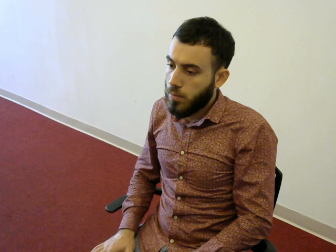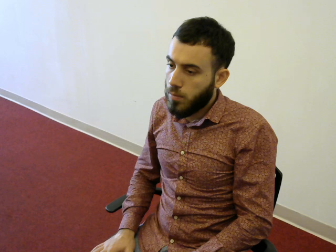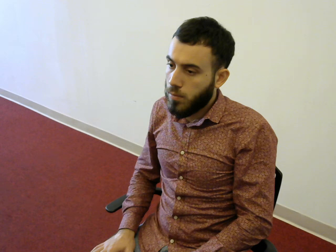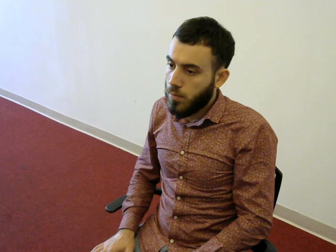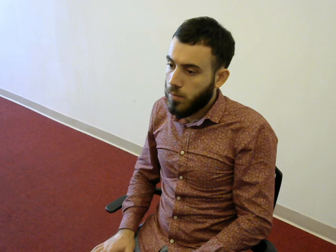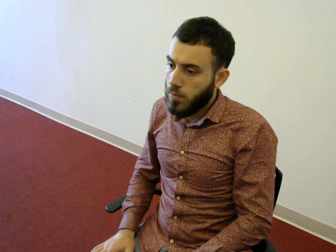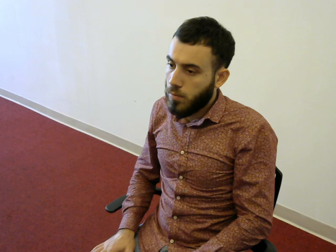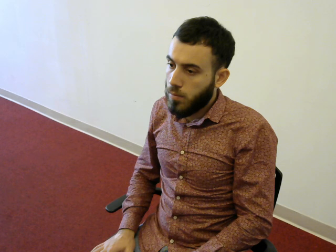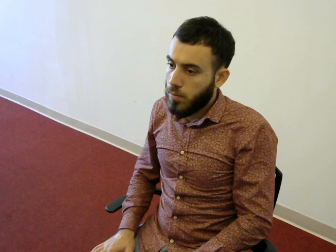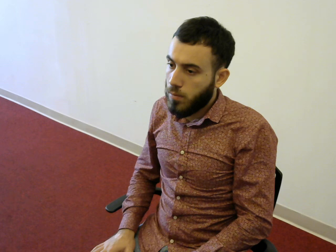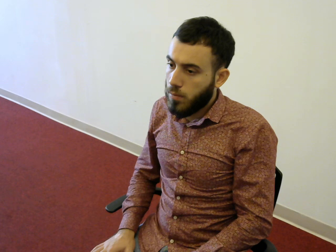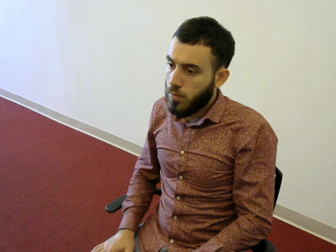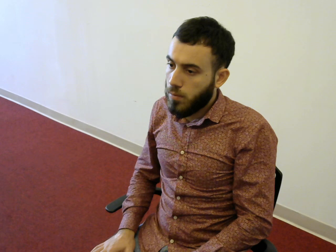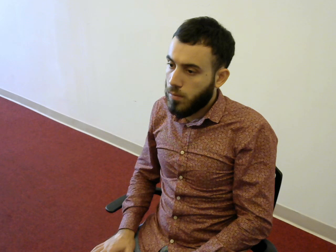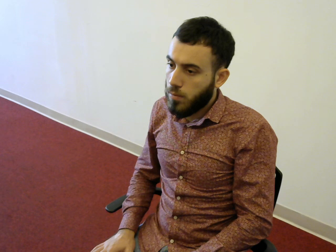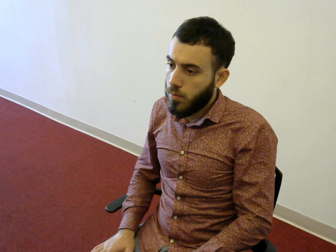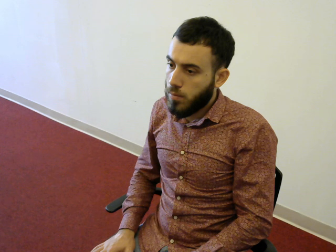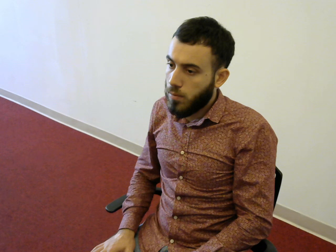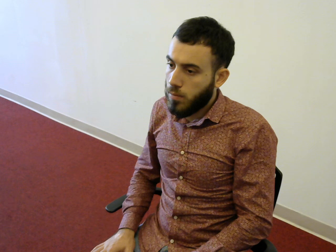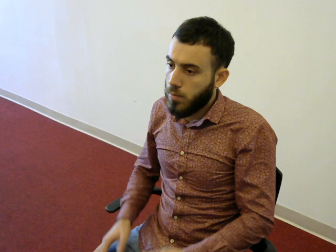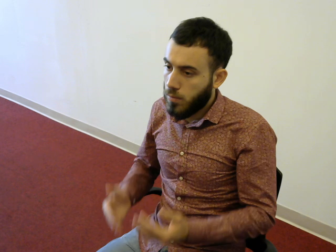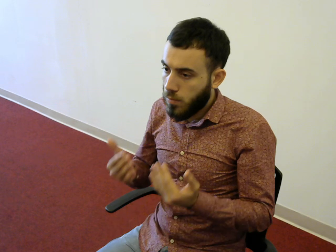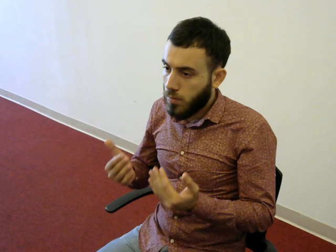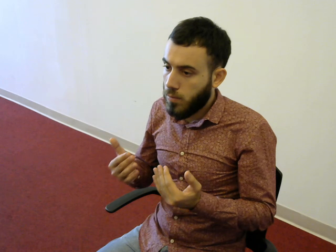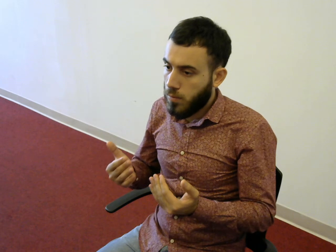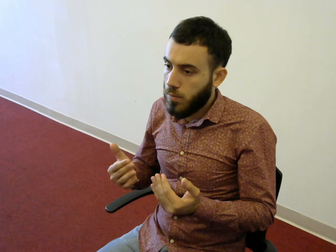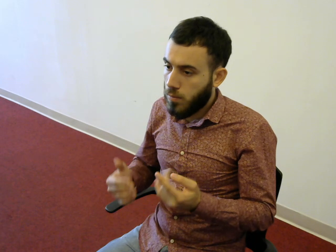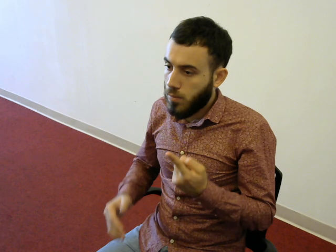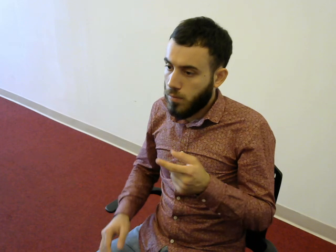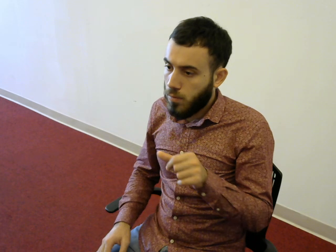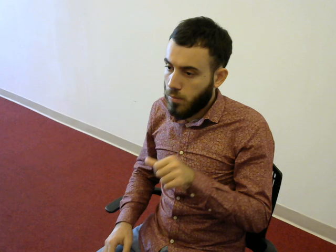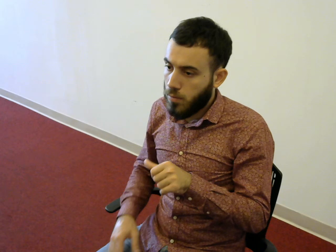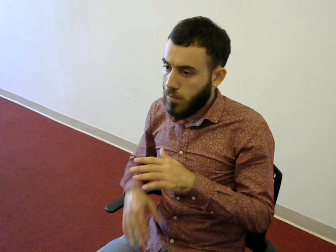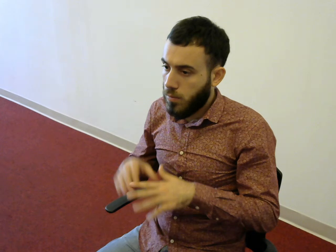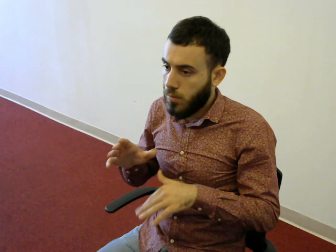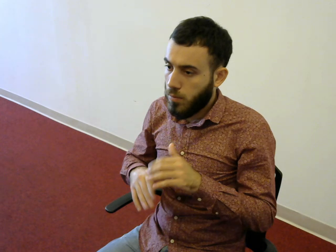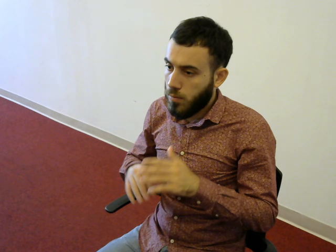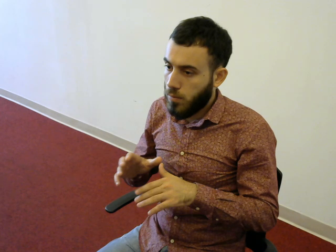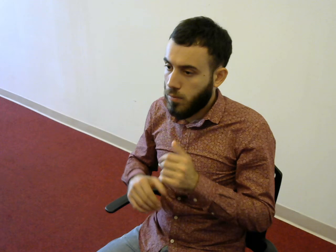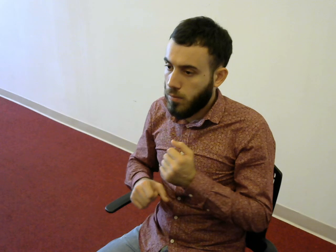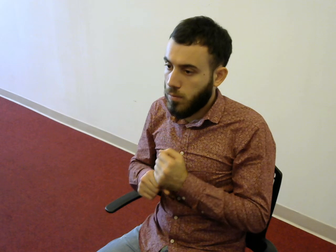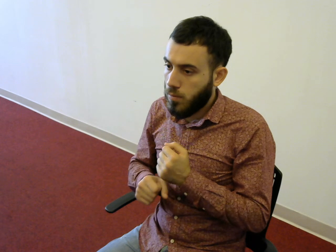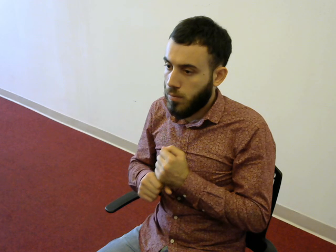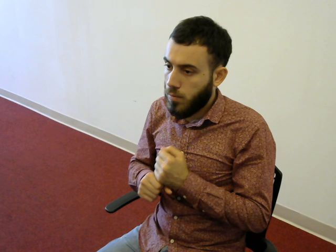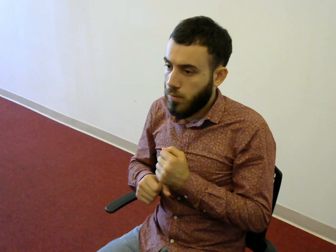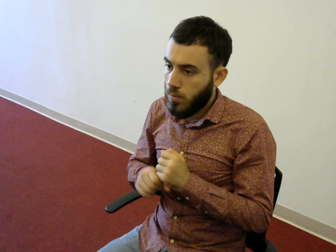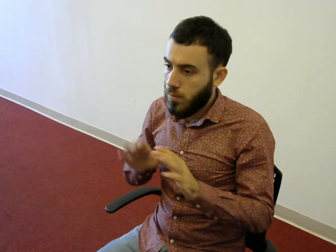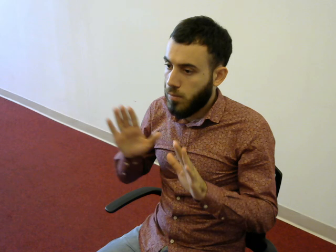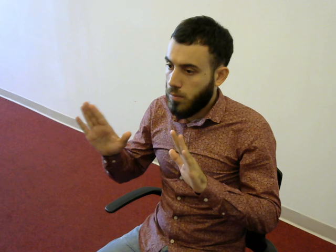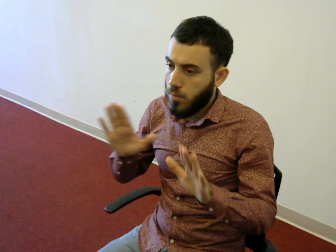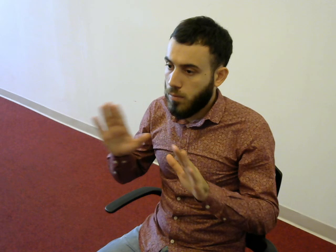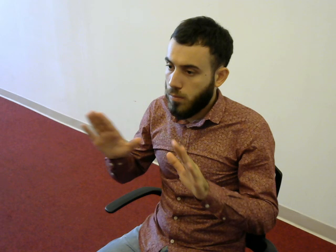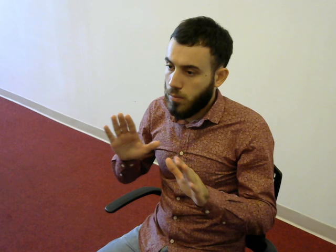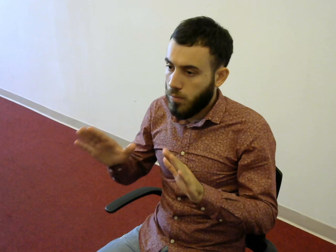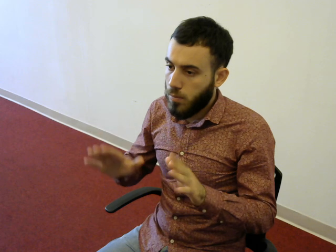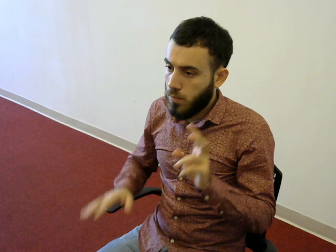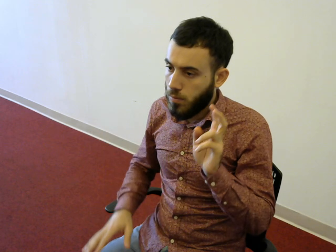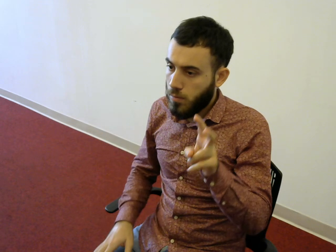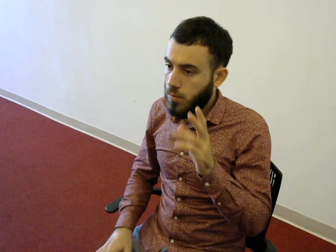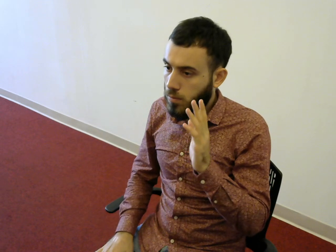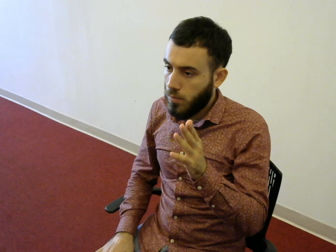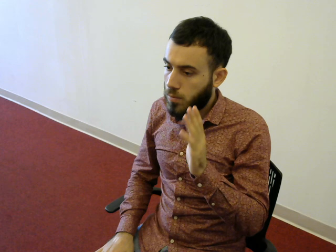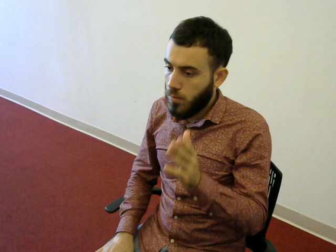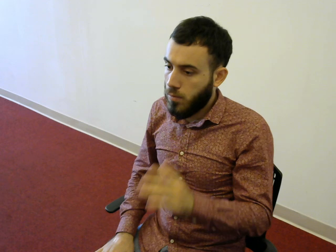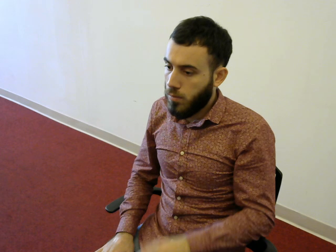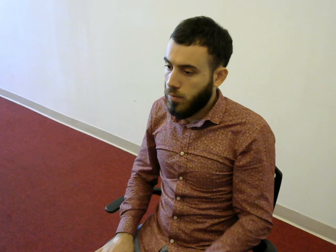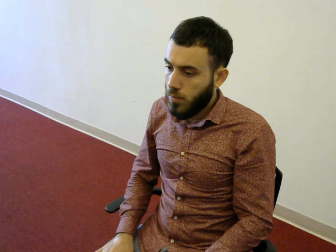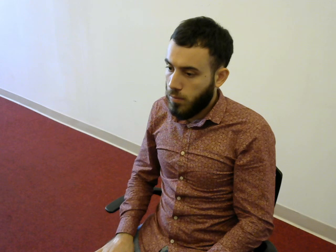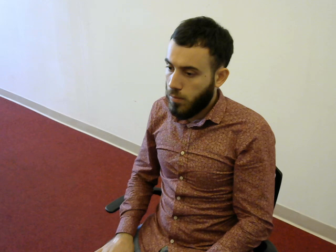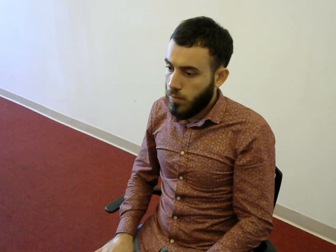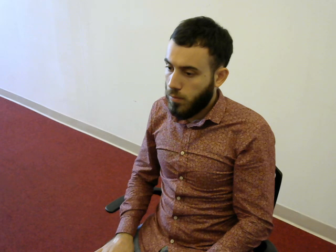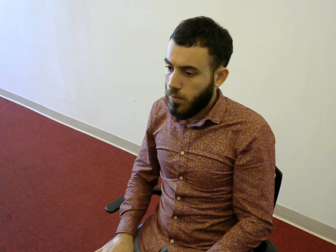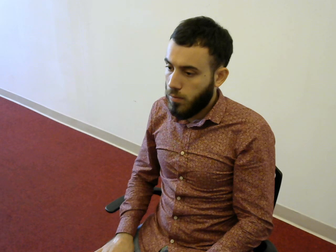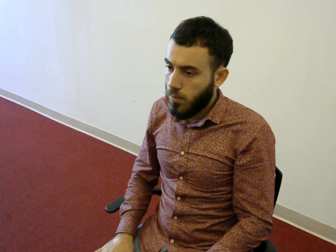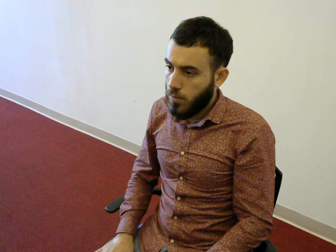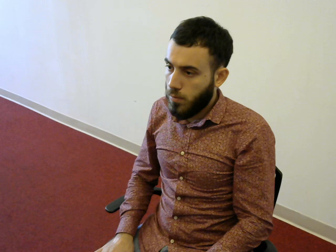Bu həftə əl işləri sərgisinə gedəcəm